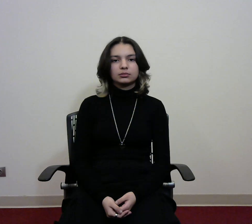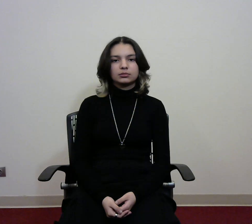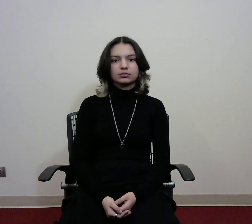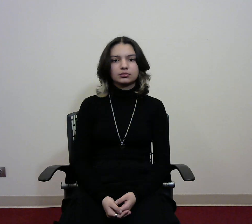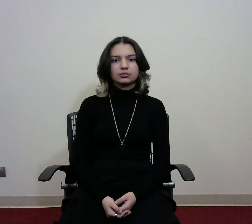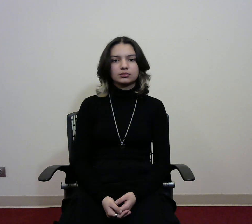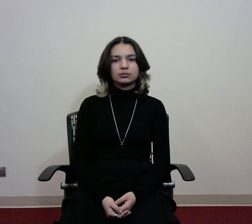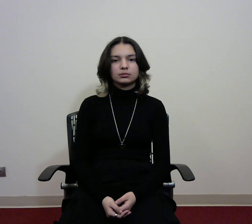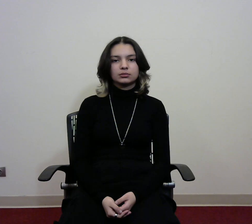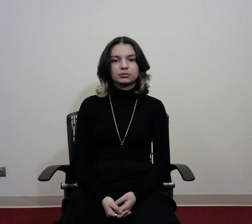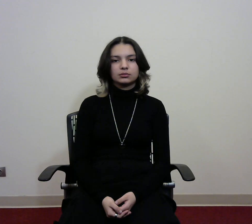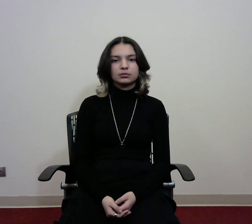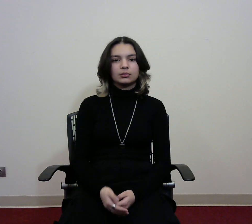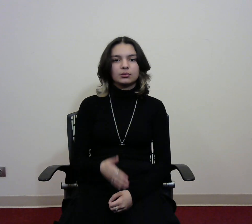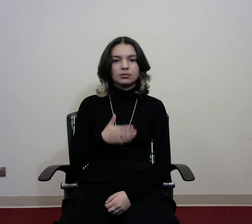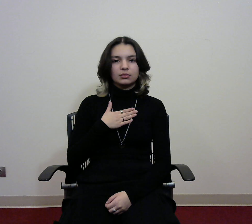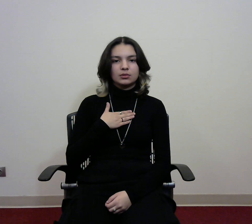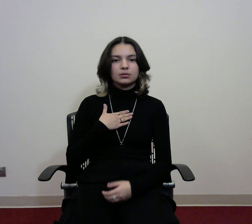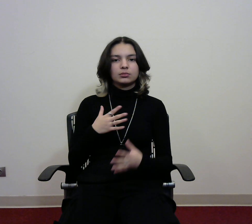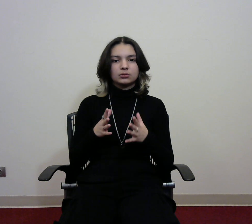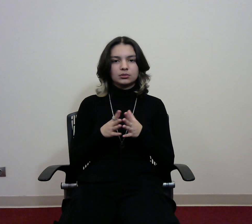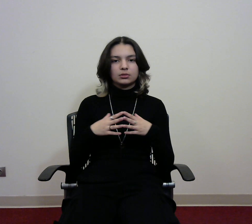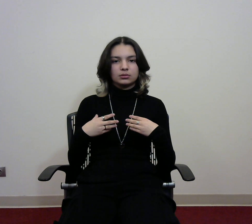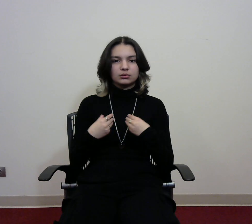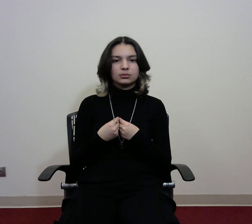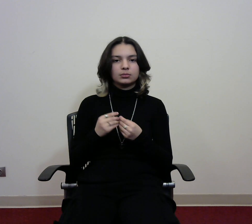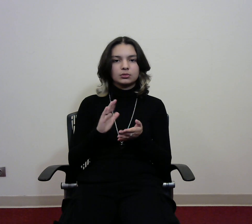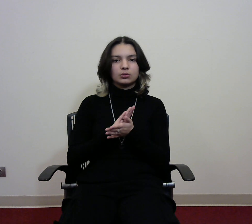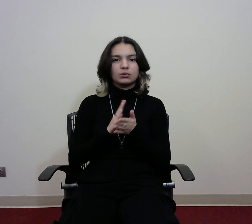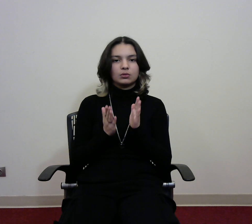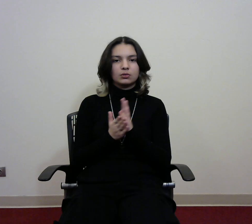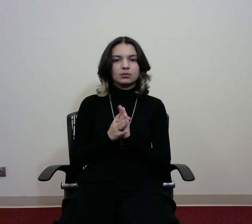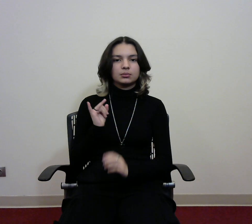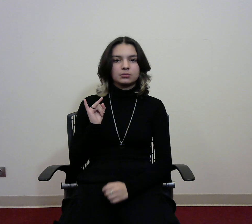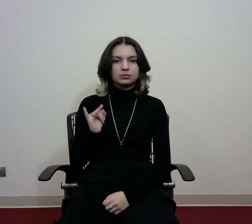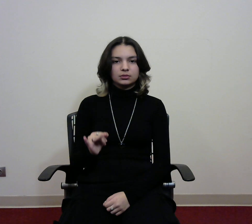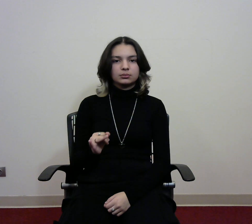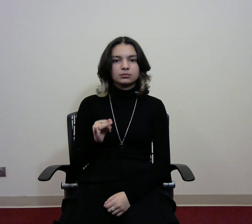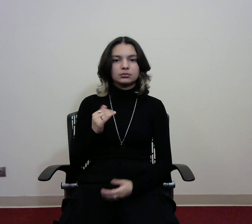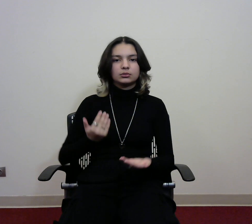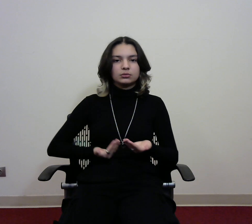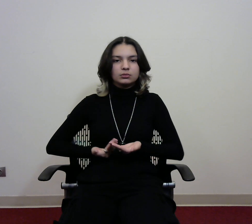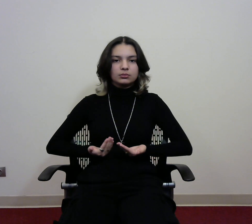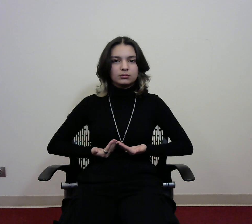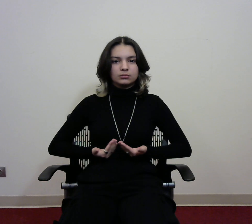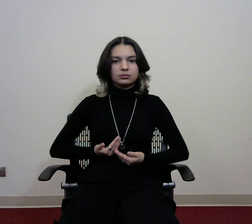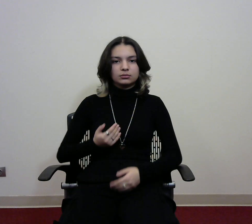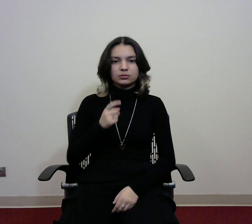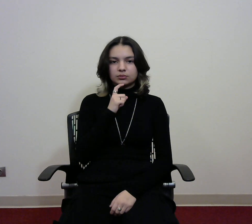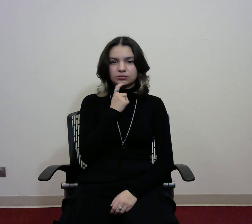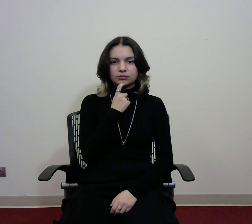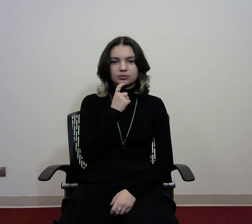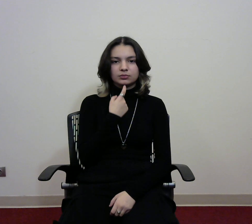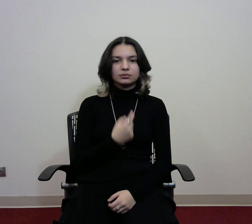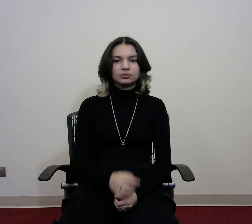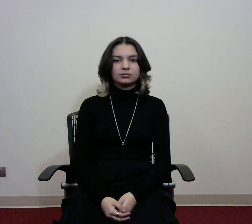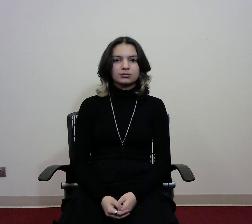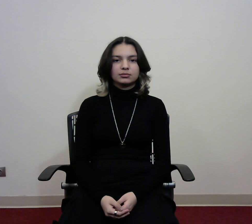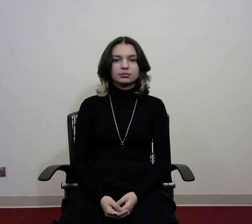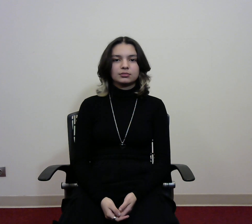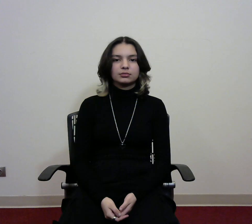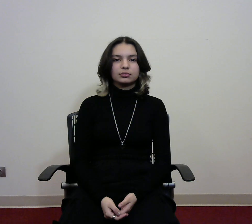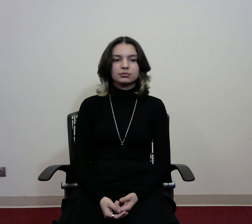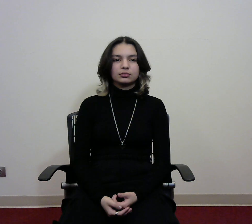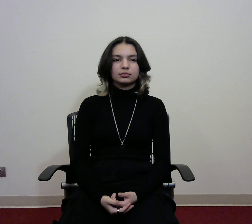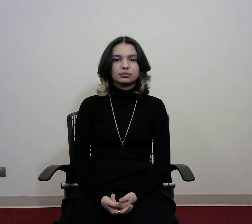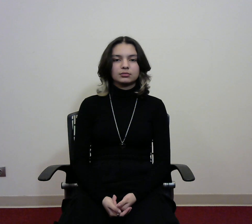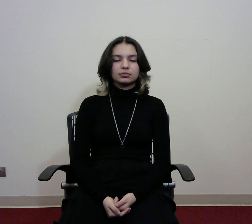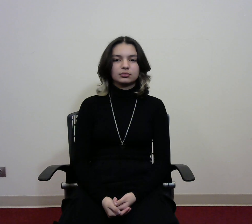Mənim ailəmin vəziyyəti yaxşı deyil, yaşamaq çətindir